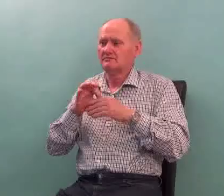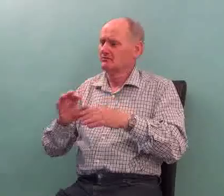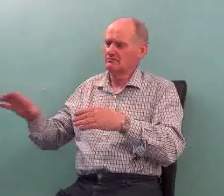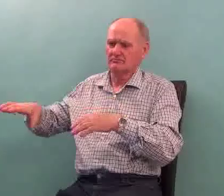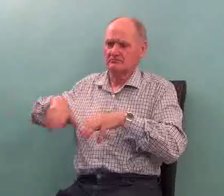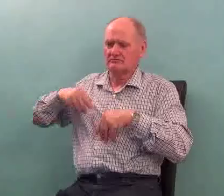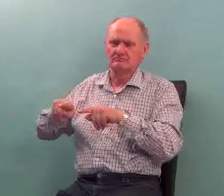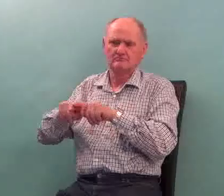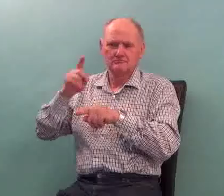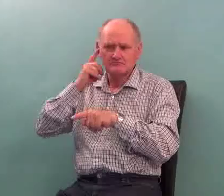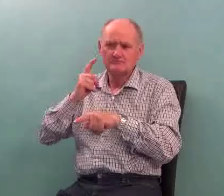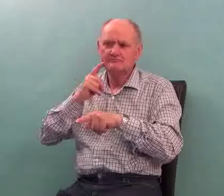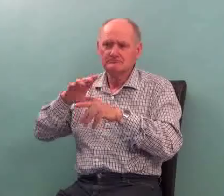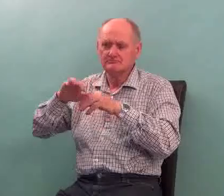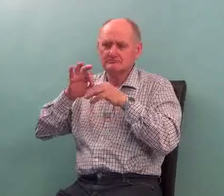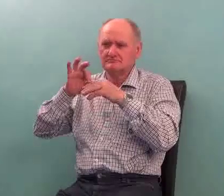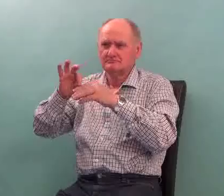Poszliśmy razem z nim, tak samo Głusi, zwiedzać.